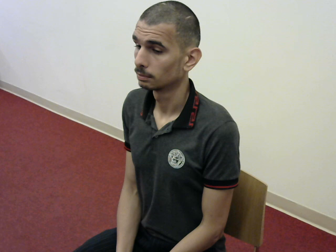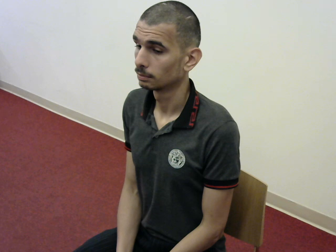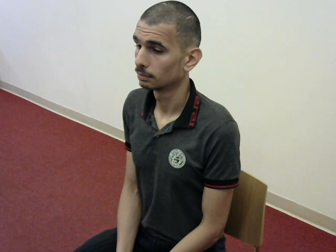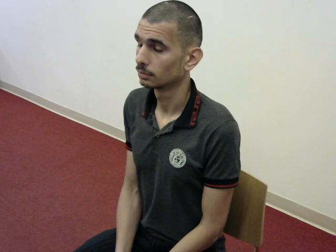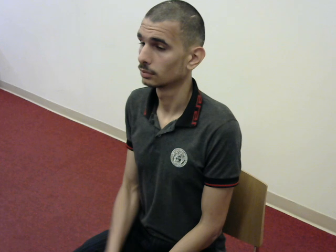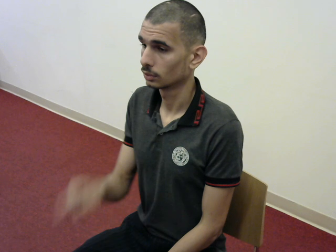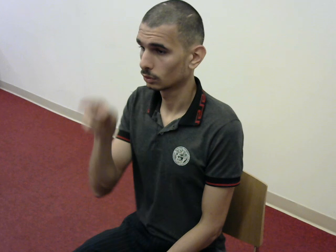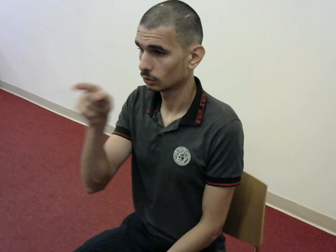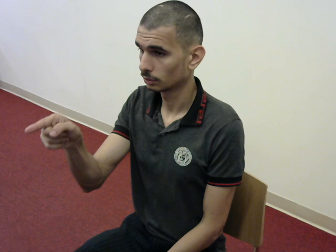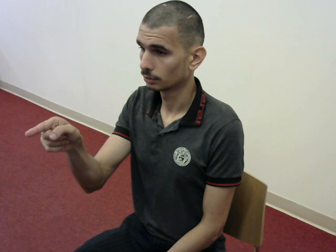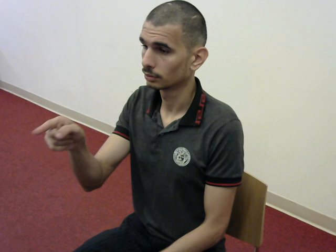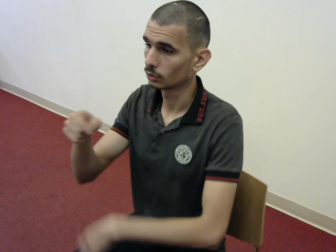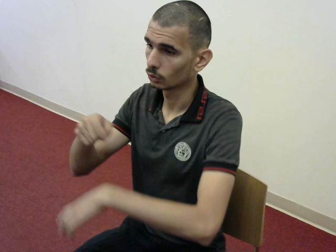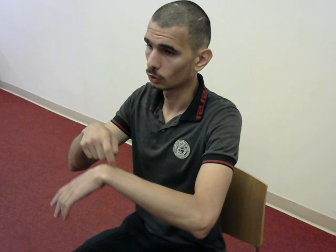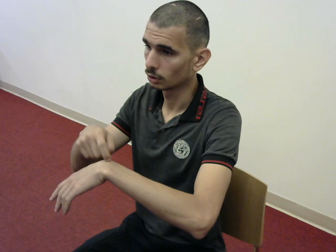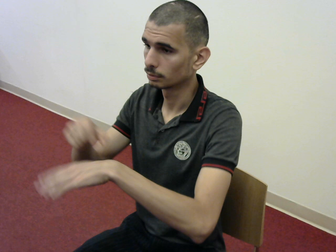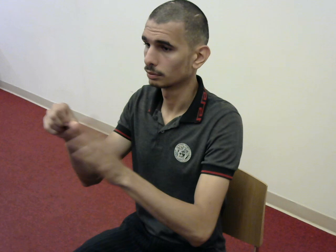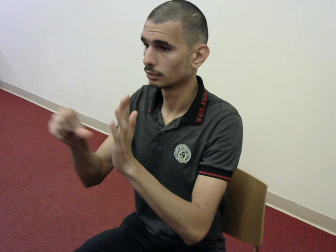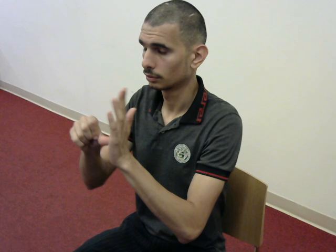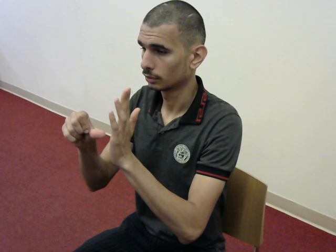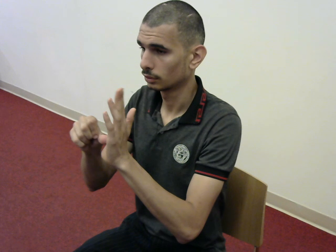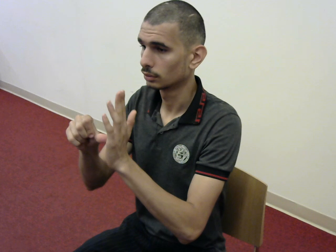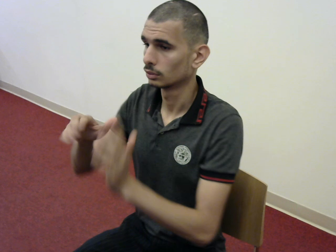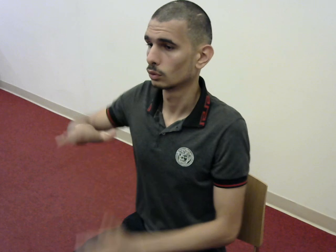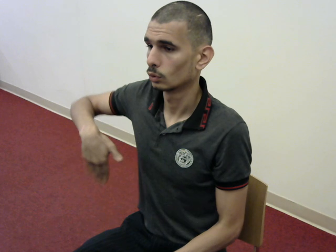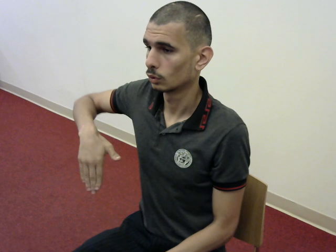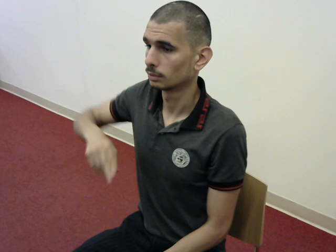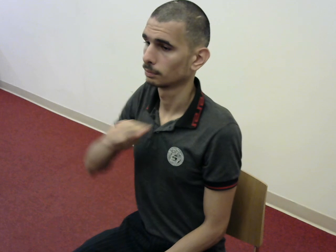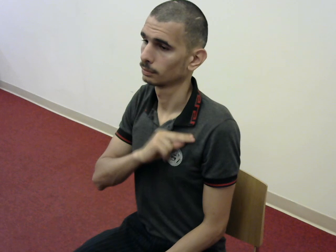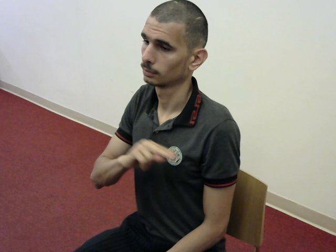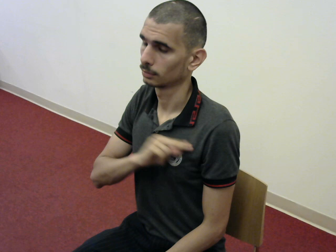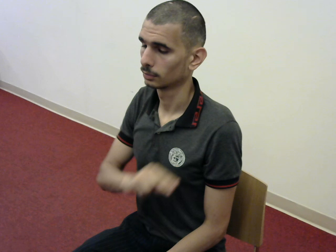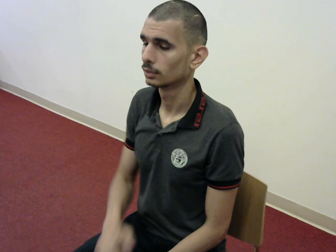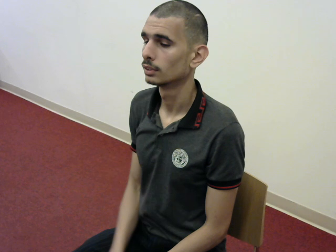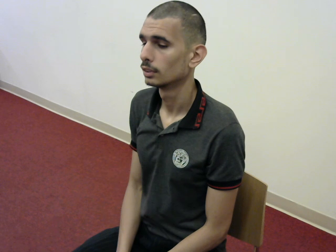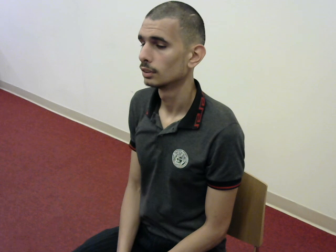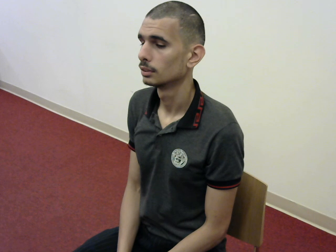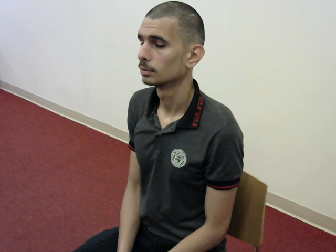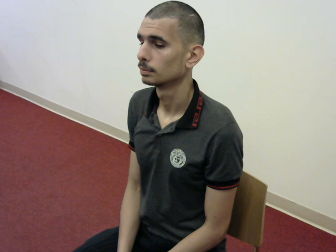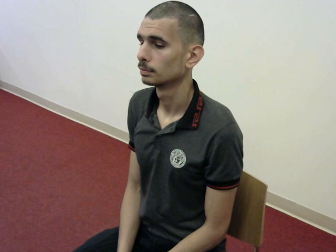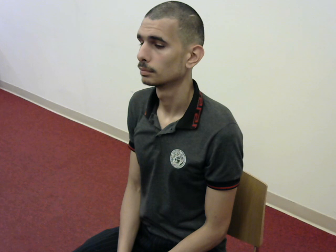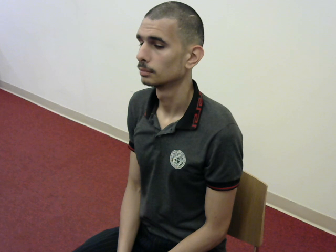Siz saat 6-dan sonra işləyirsiz?